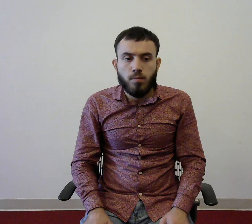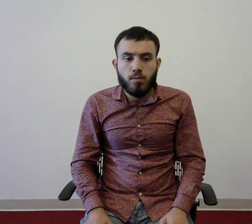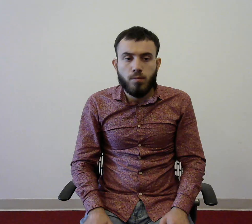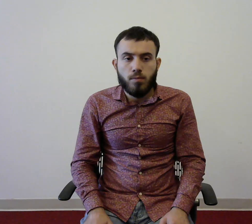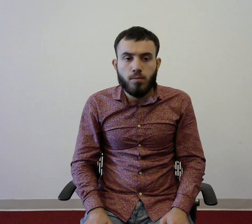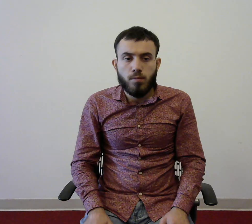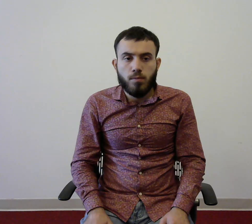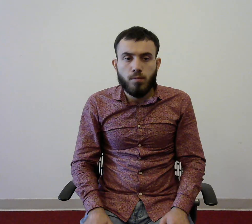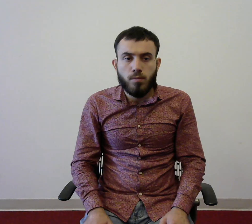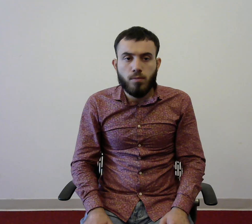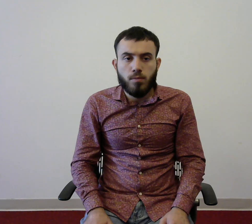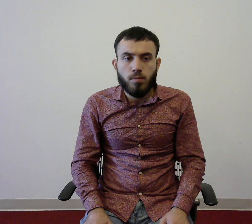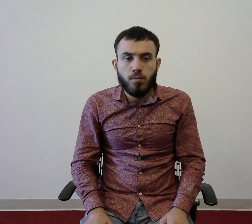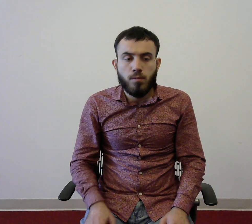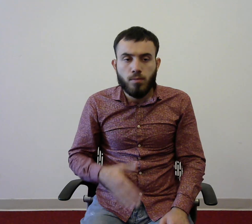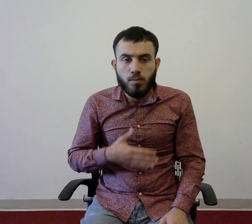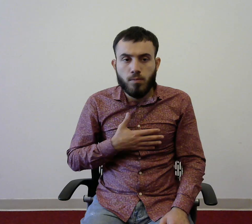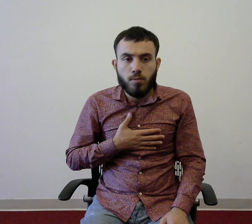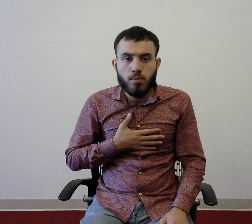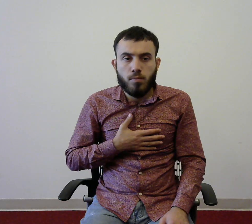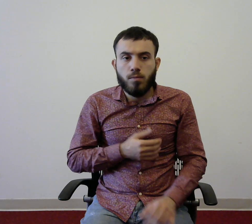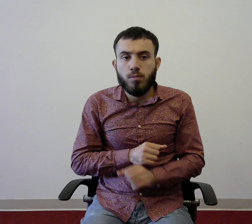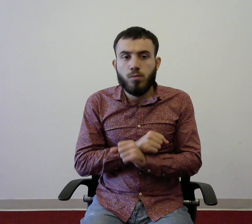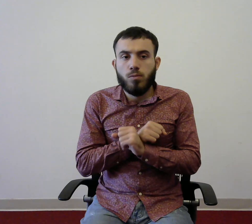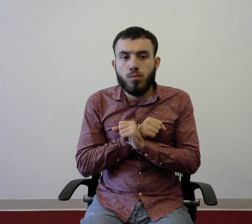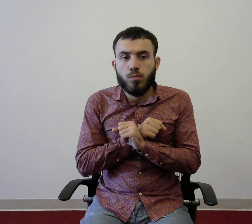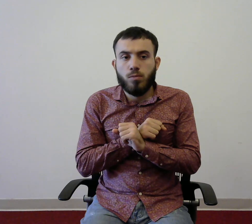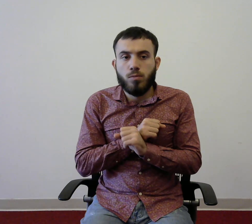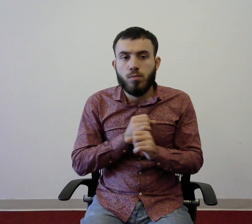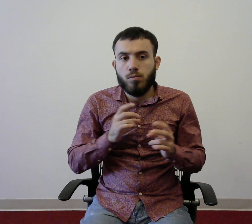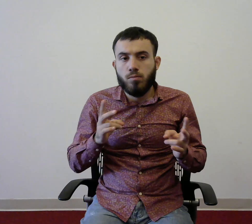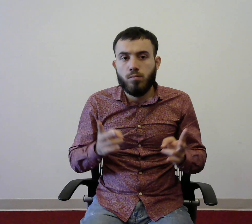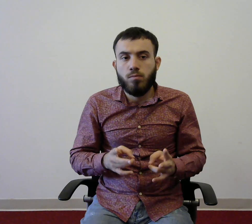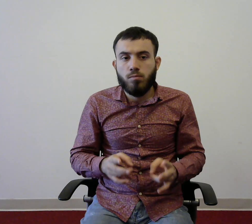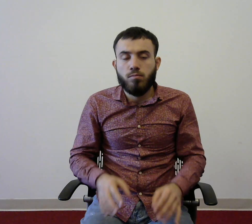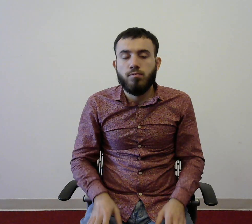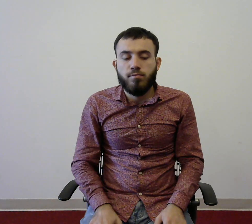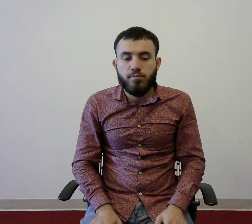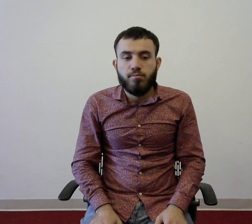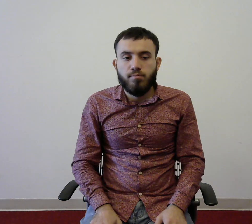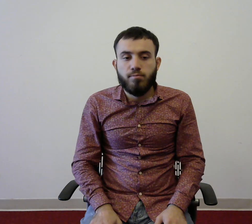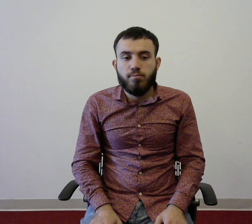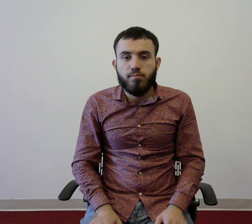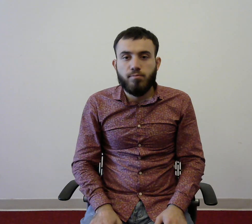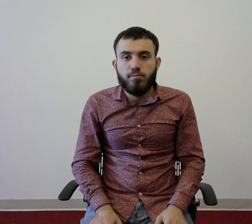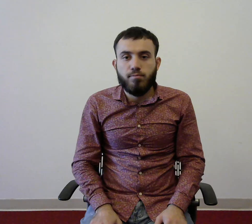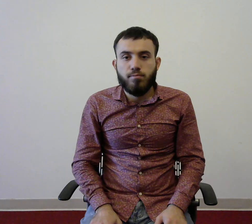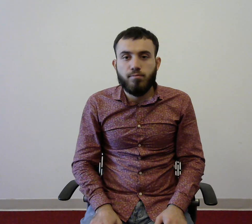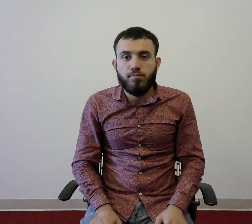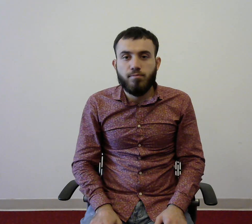Mənə istirahət etmək lazımdır